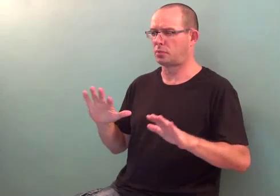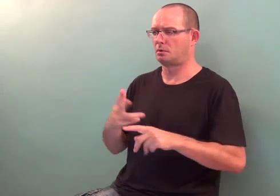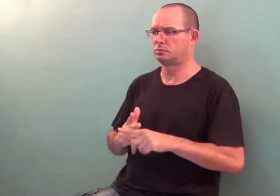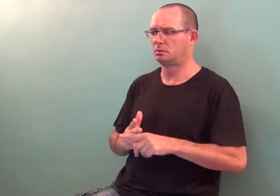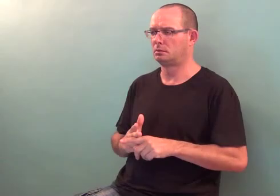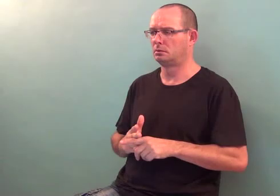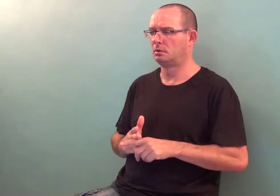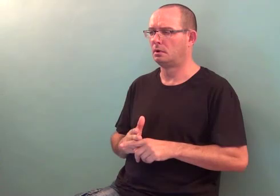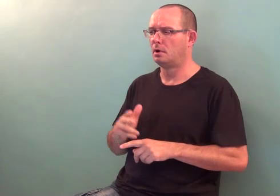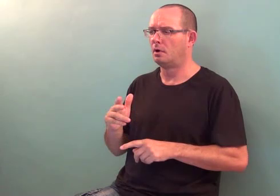Piąta trzydzieści.